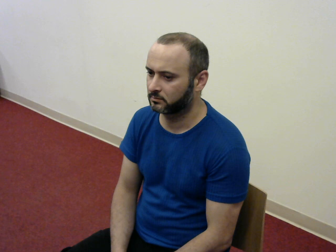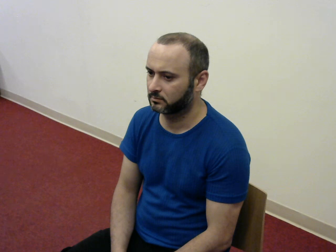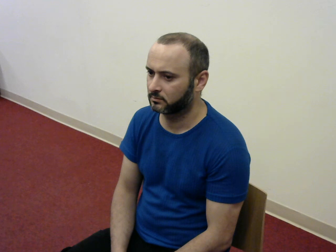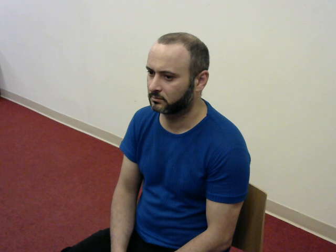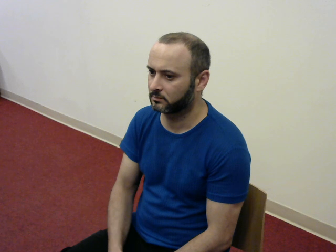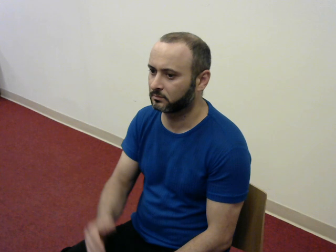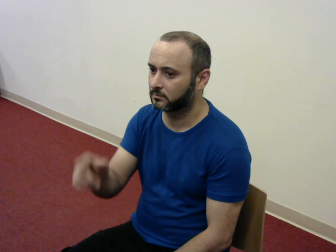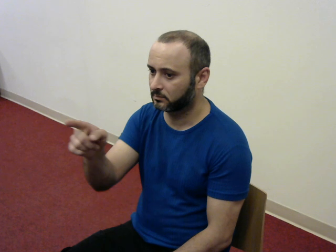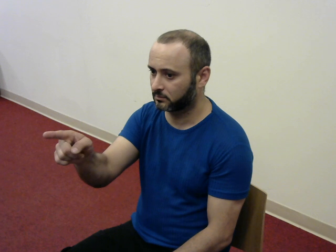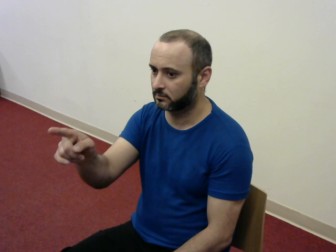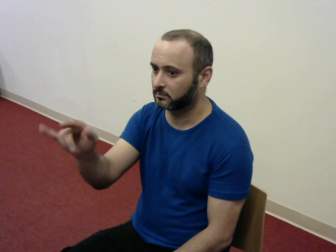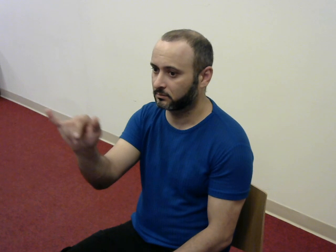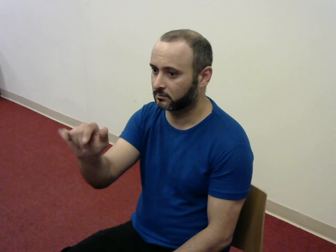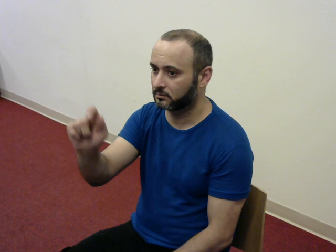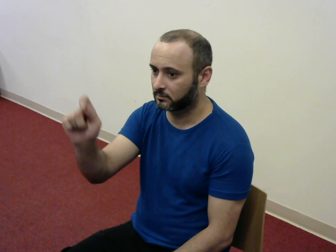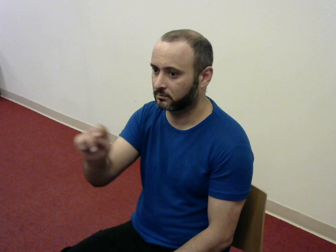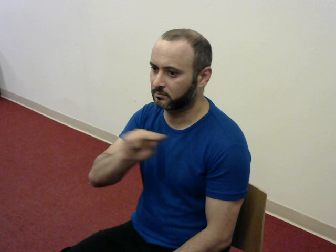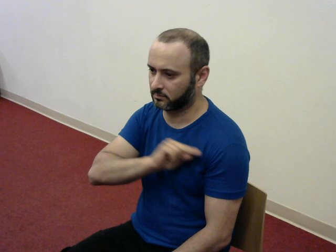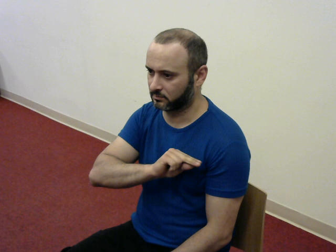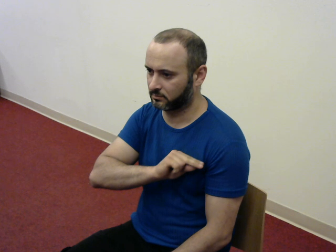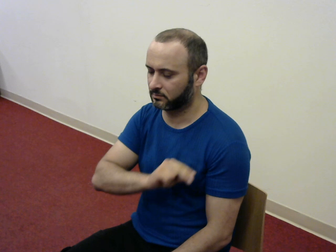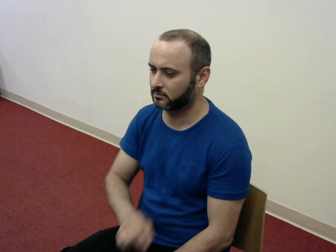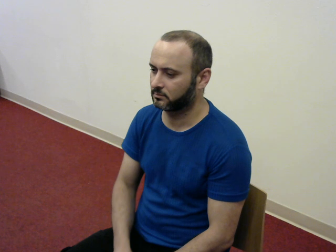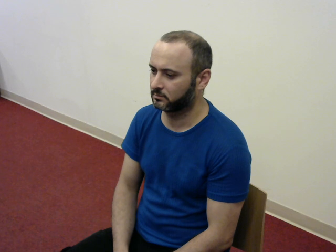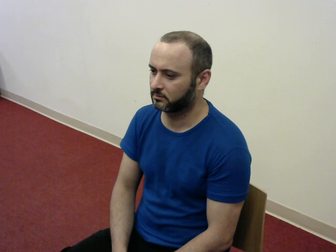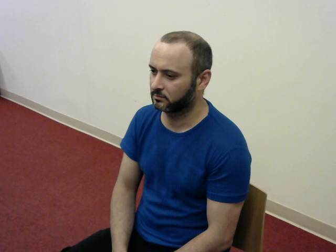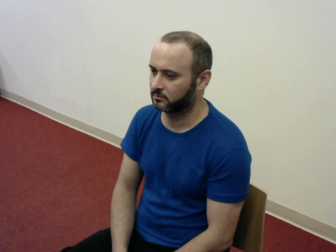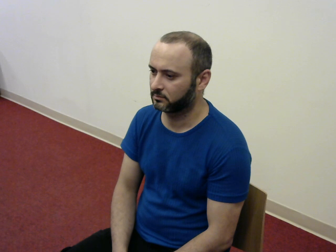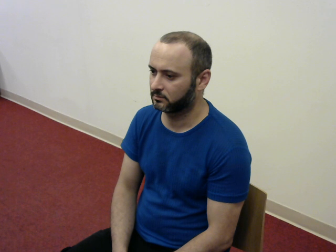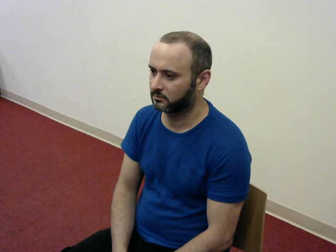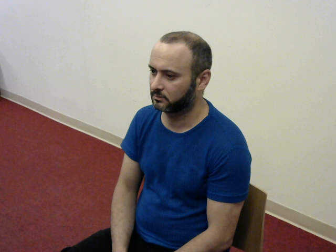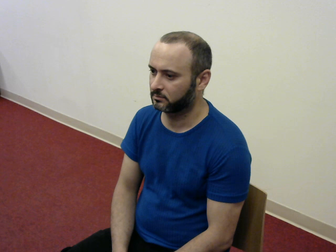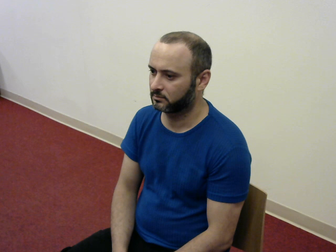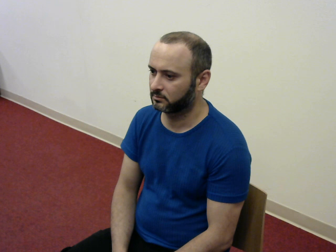Siz həftə sonu işləyirsiz?